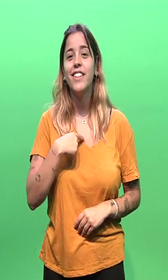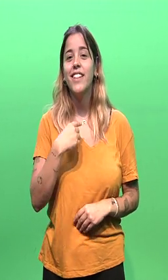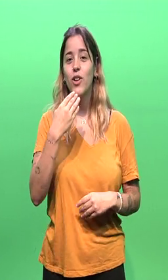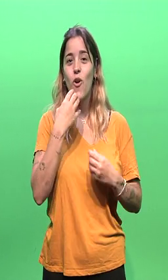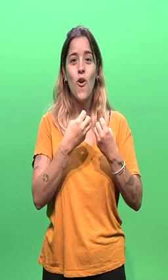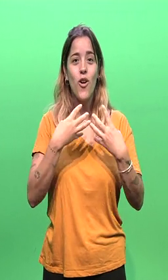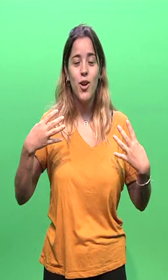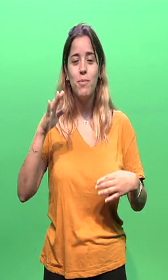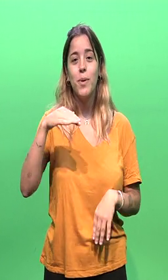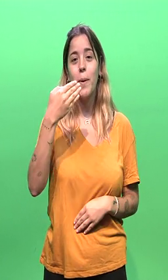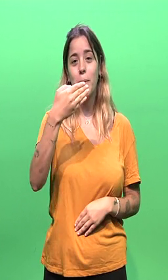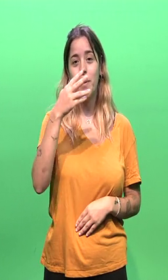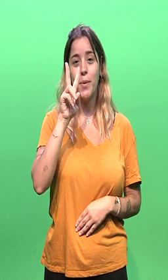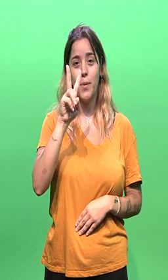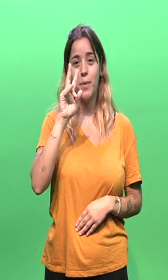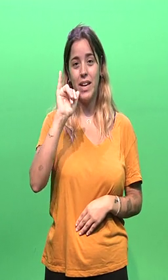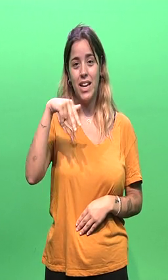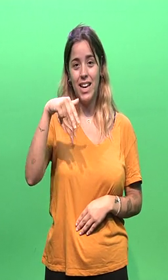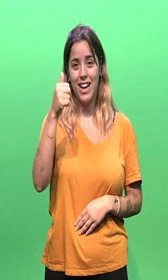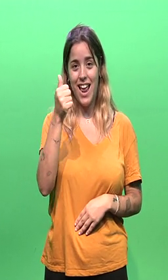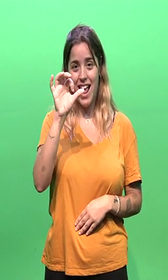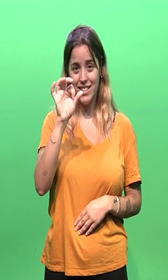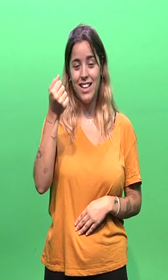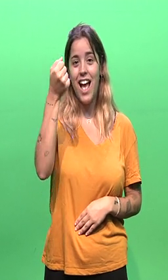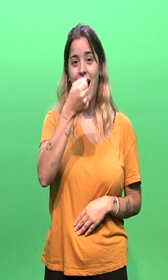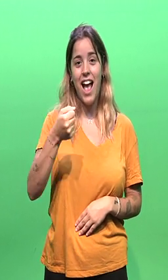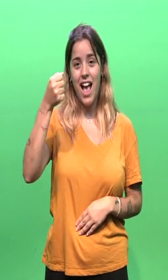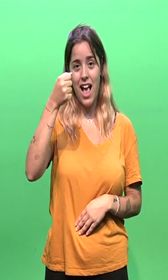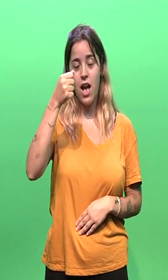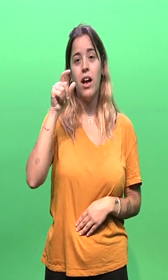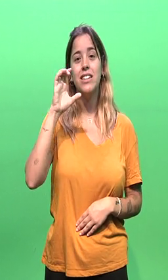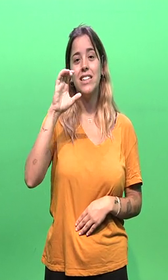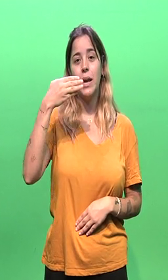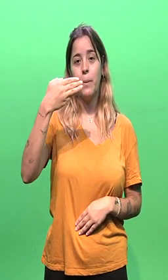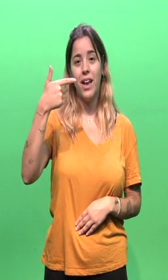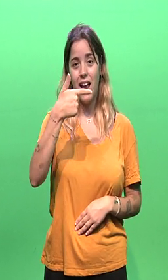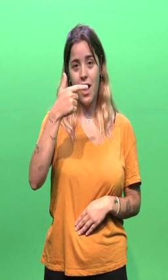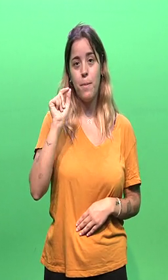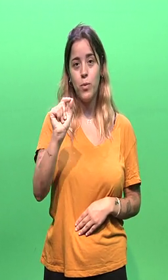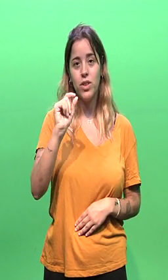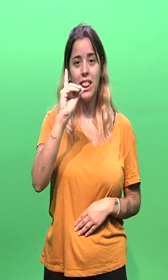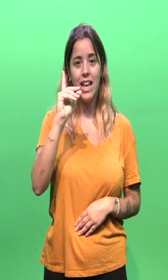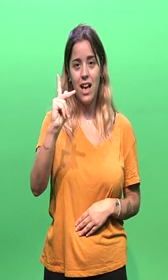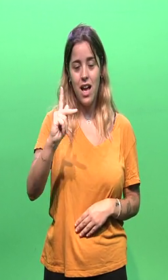El meu correu electrònic és bviñas, arrova cgb punt dk.